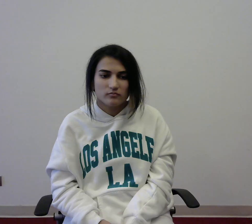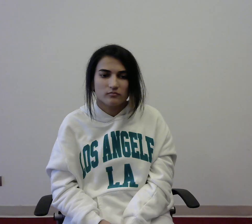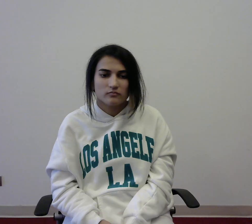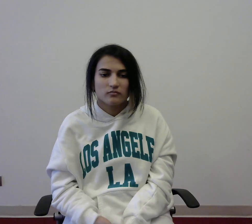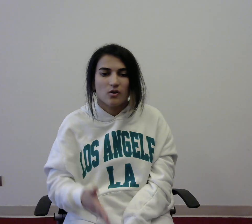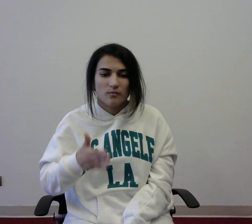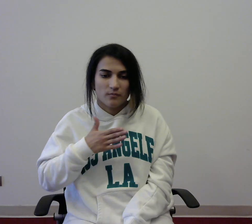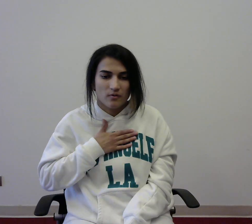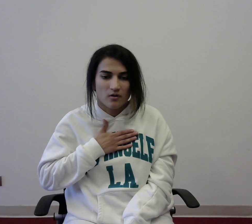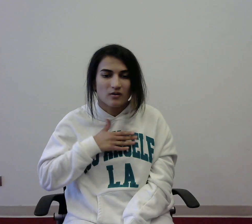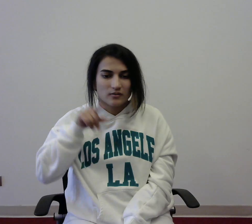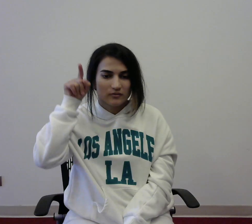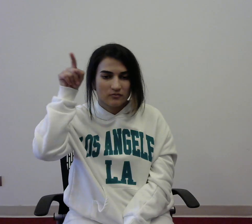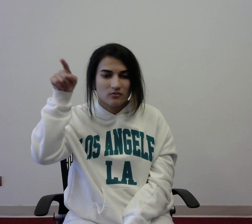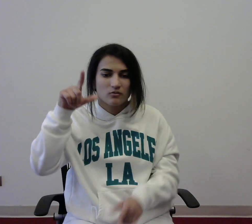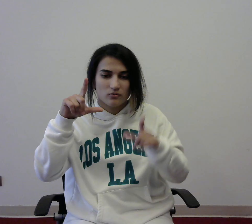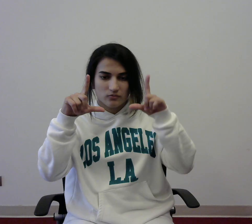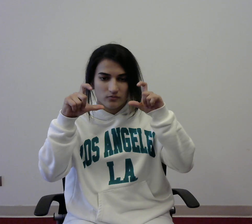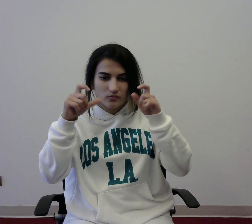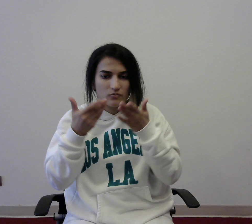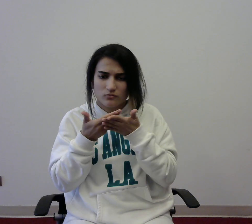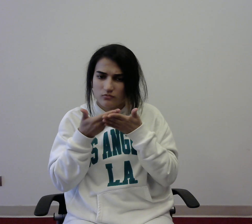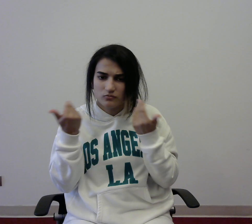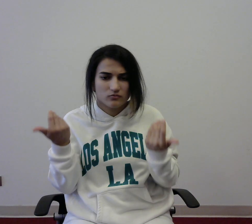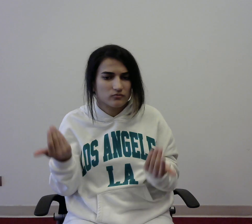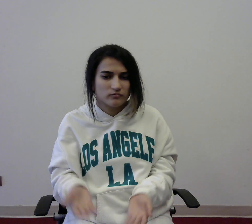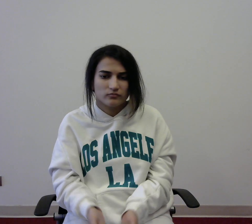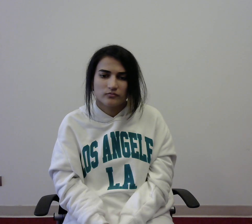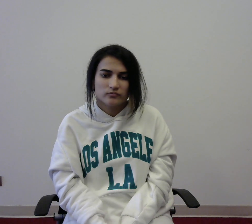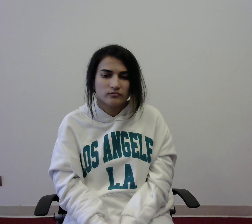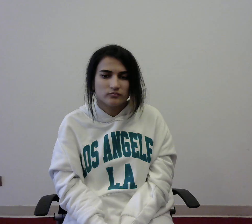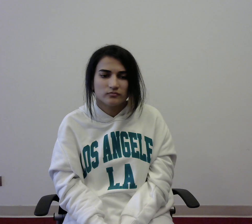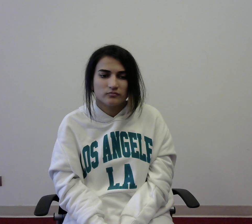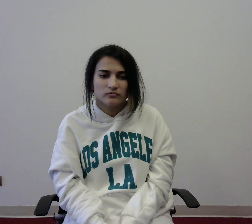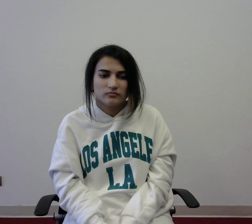Məndə onun şəkli yoxdur